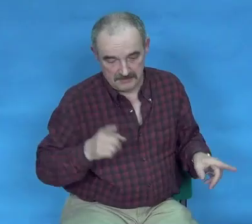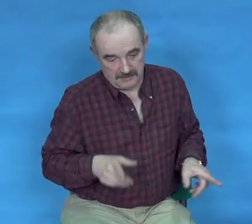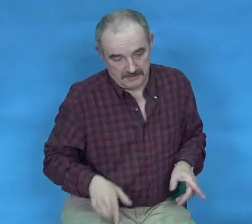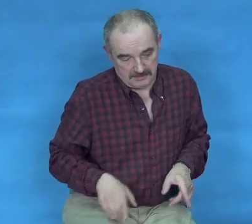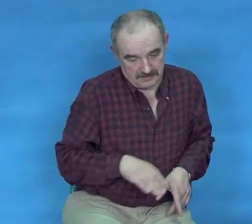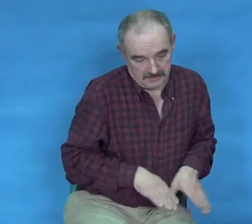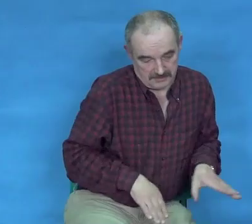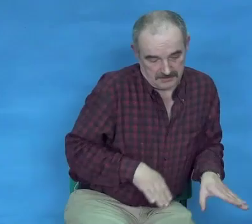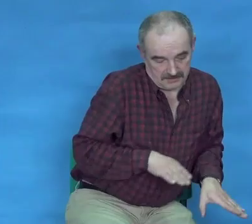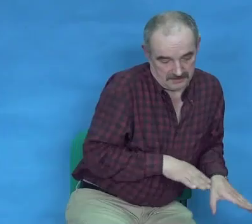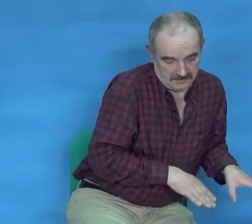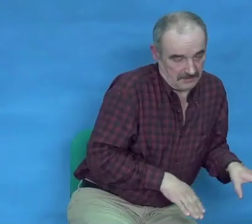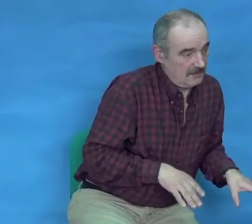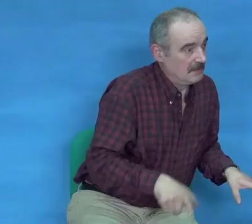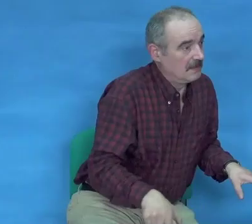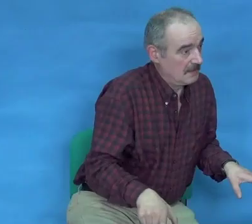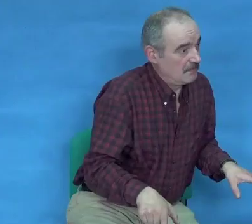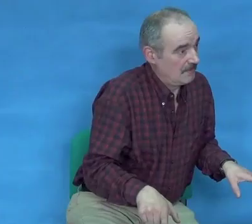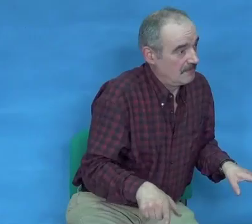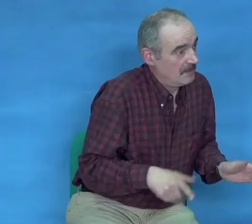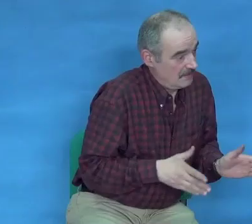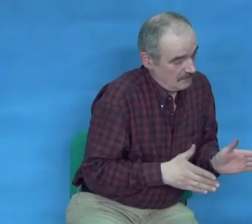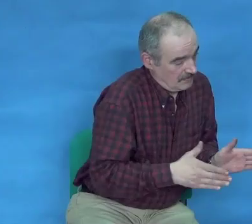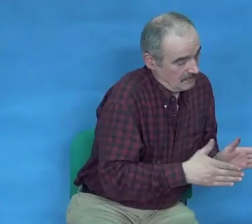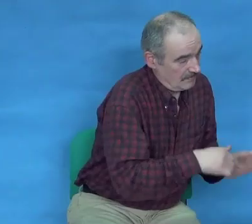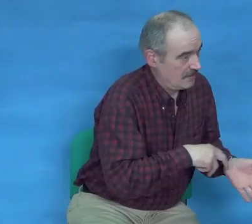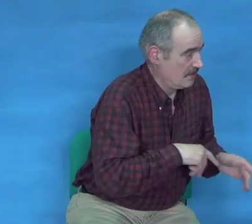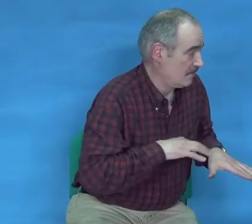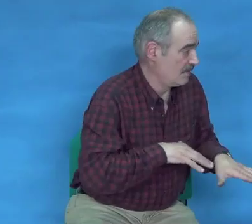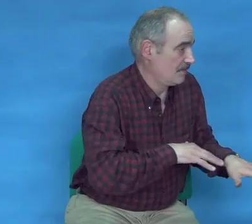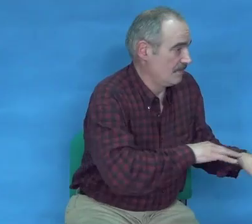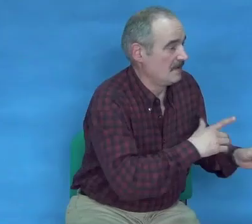Trzeba iść brzegiem, wzdłuż rzeki.